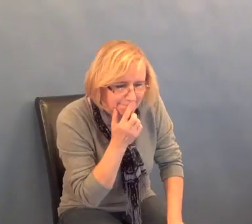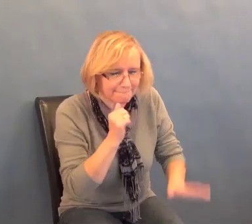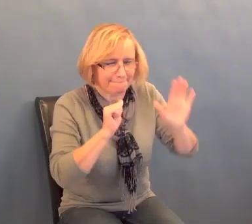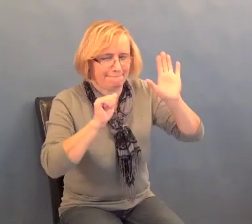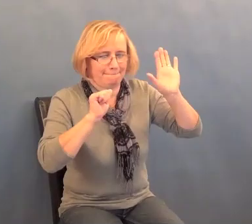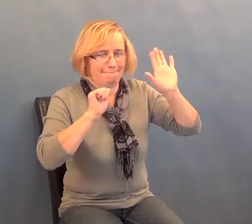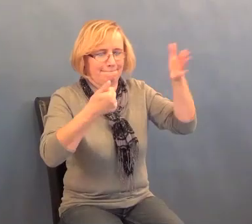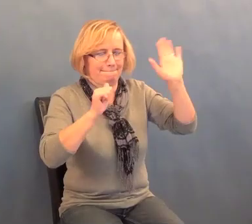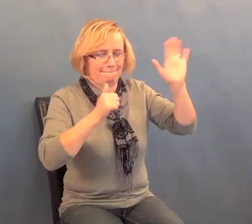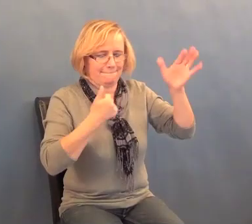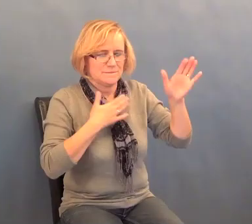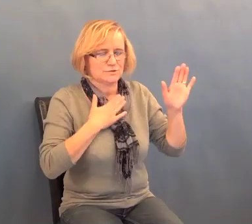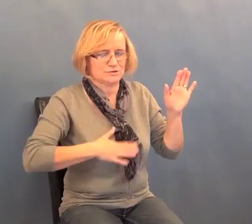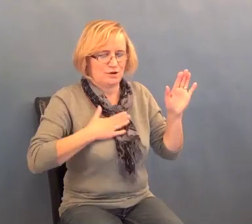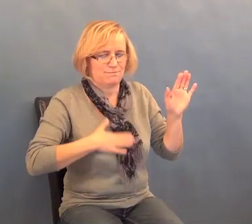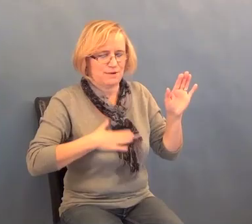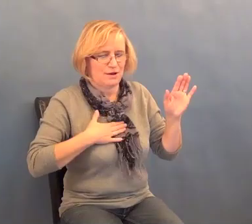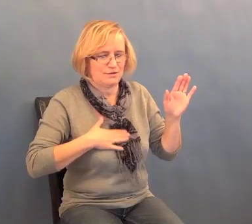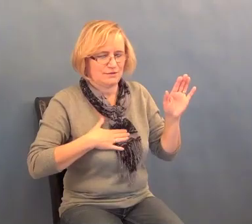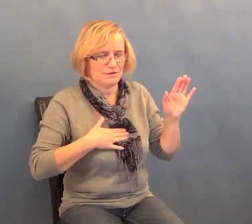Szóstego, czyli w sobotę.